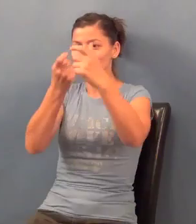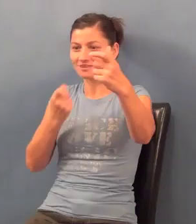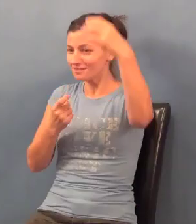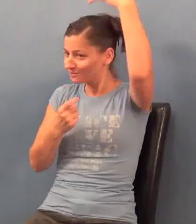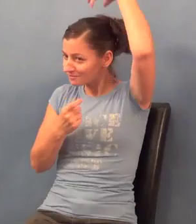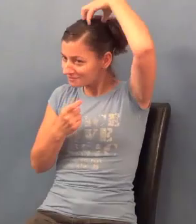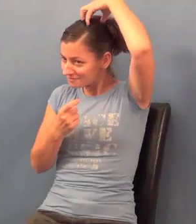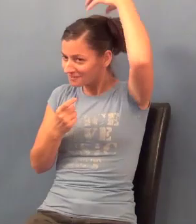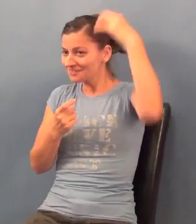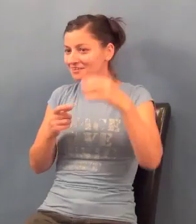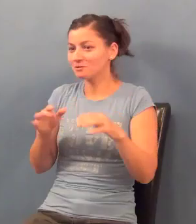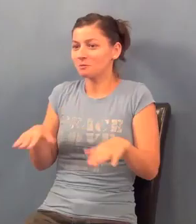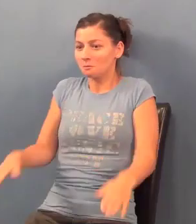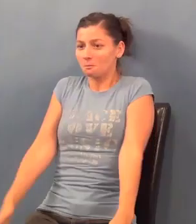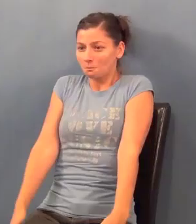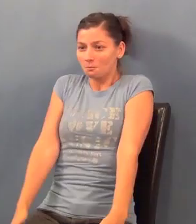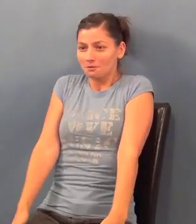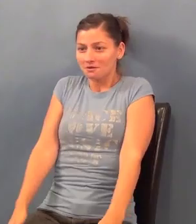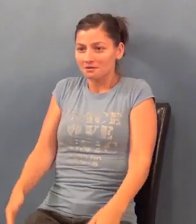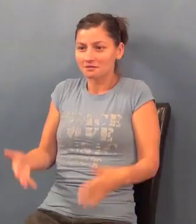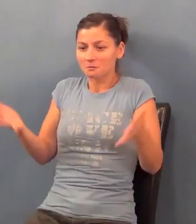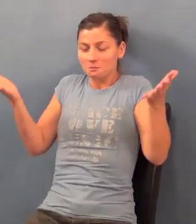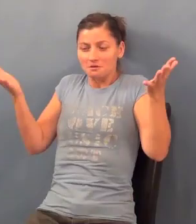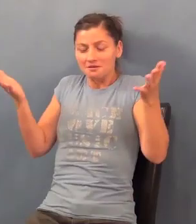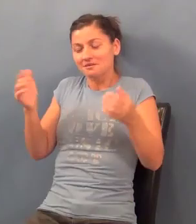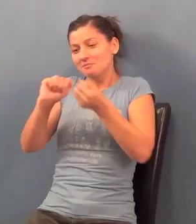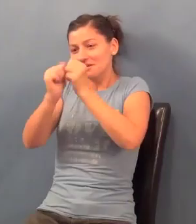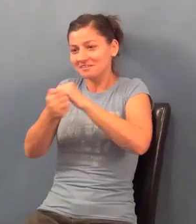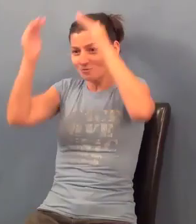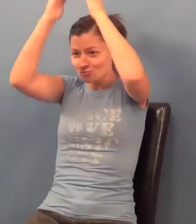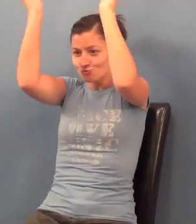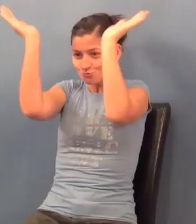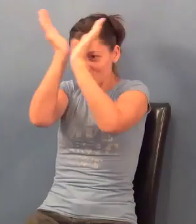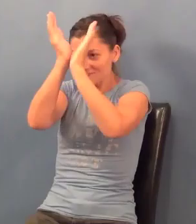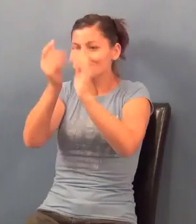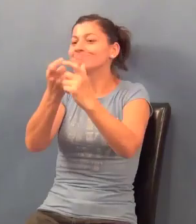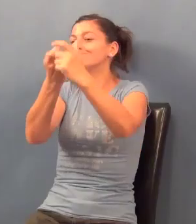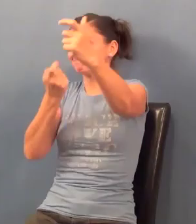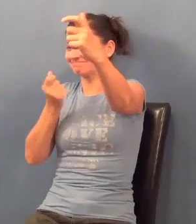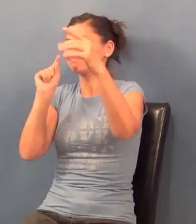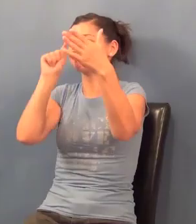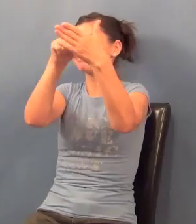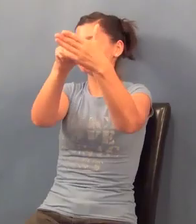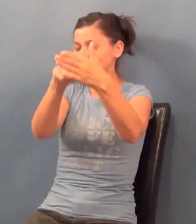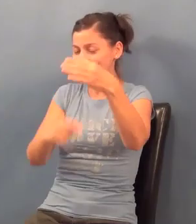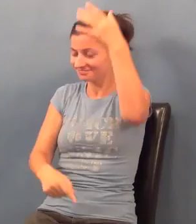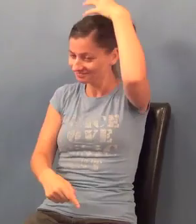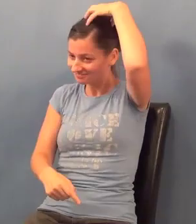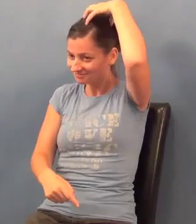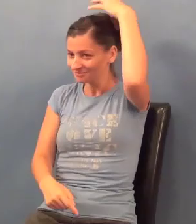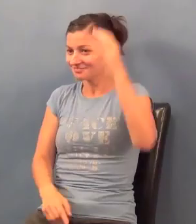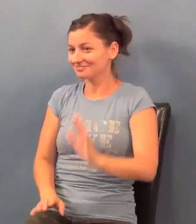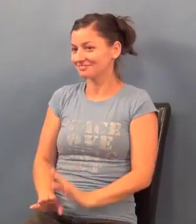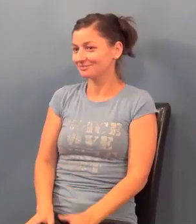Myszka naciąga cięciwę, a Myszka miki podnosi ręce i zmienia jabłko na głowie na większy arbuz, w który można trafić.